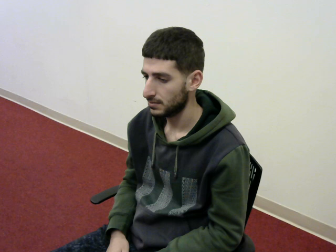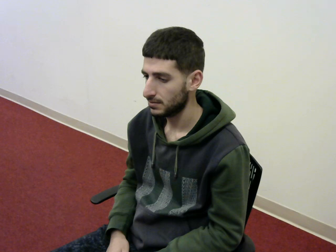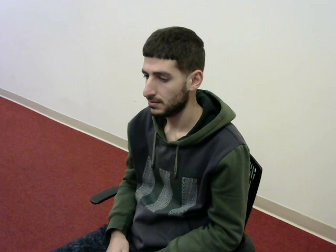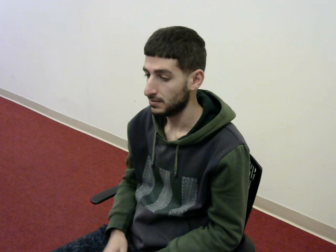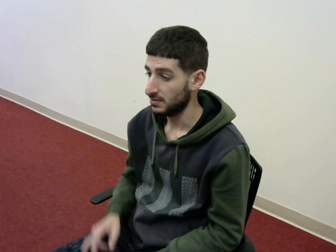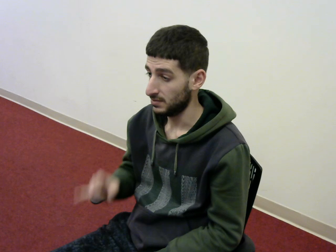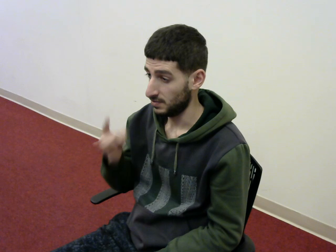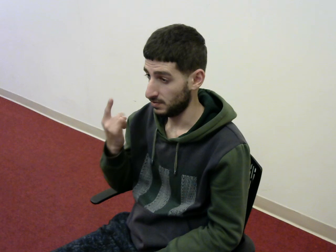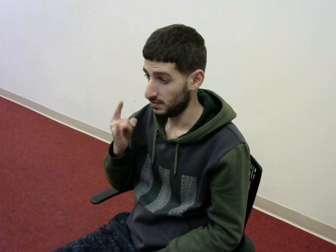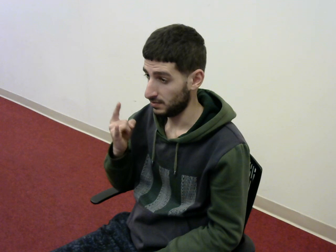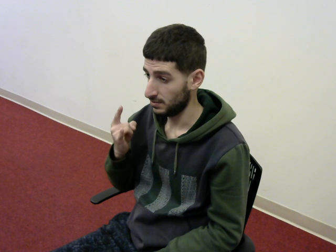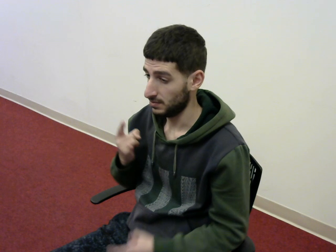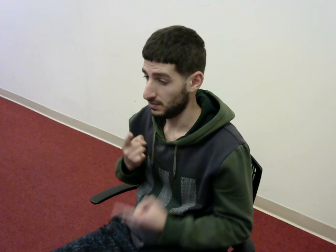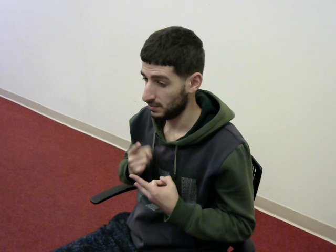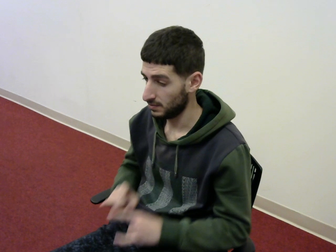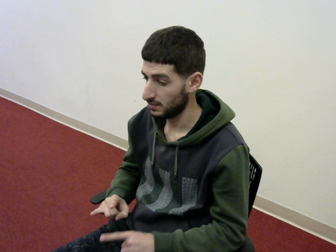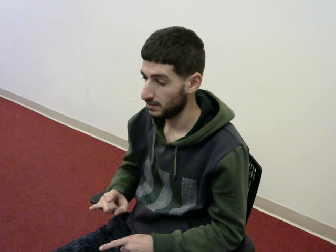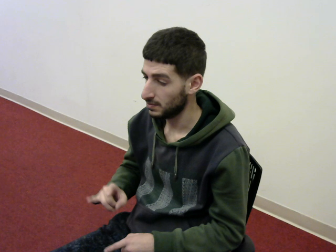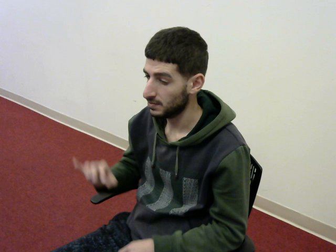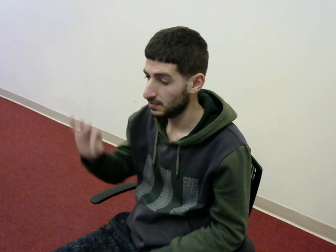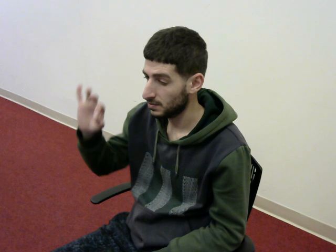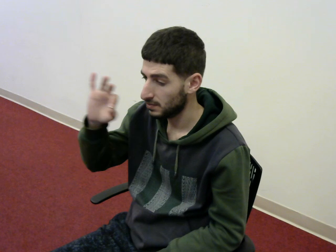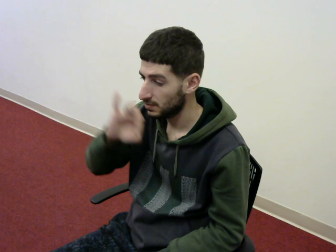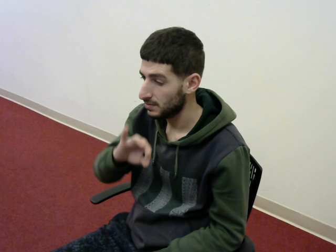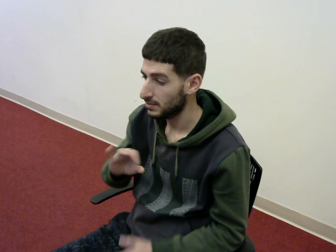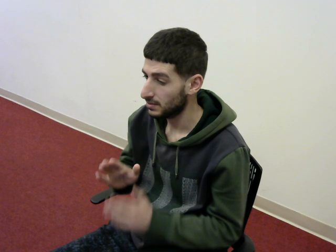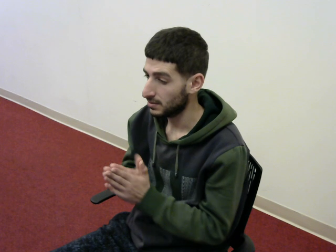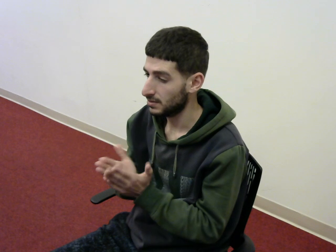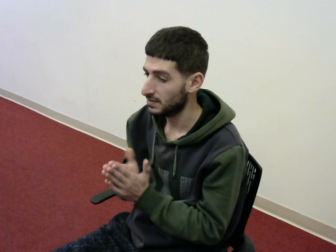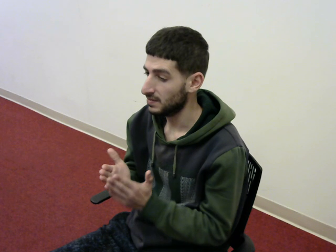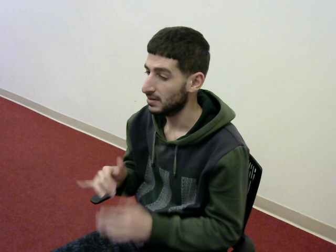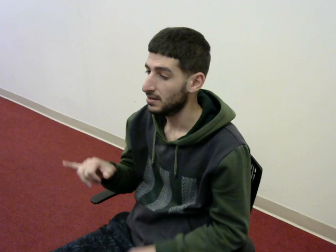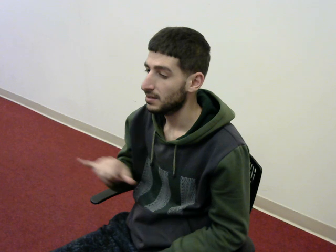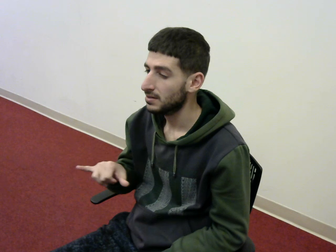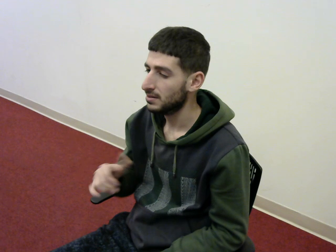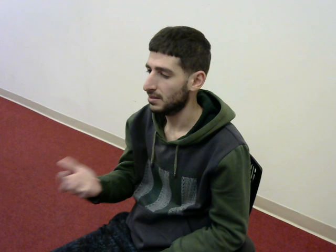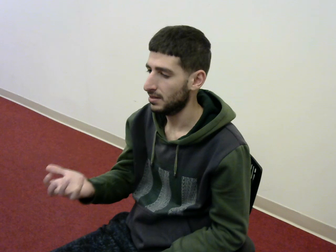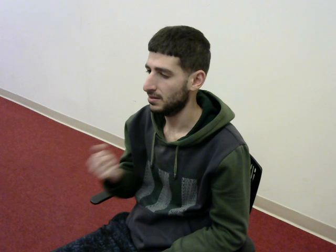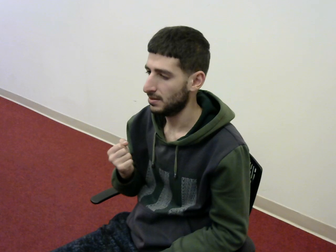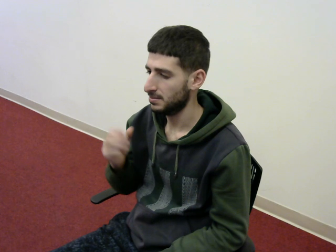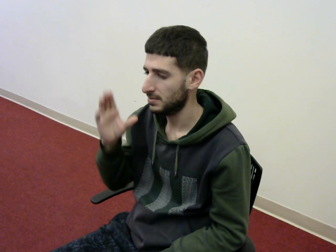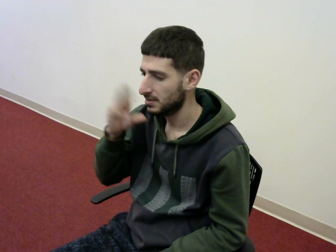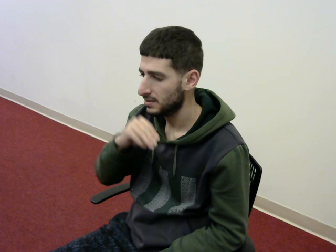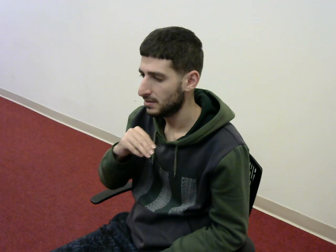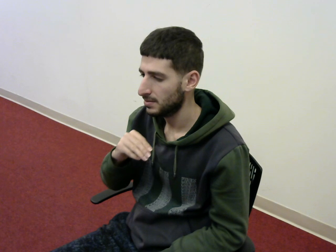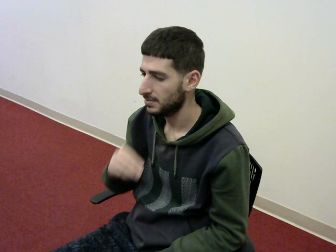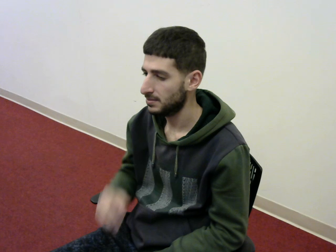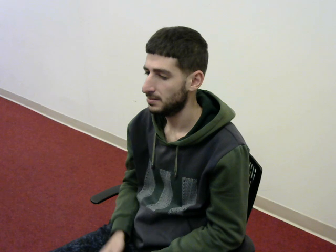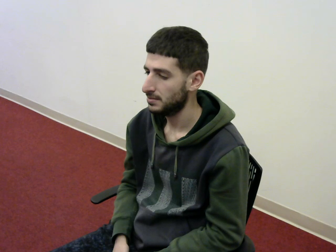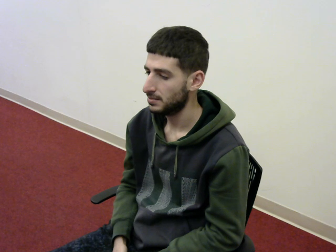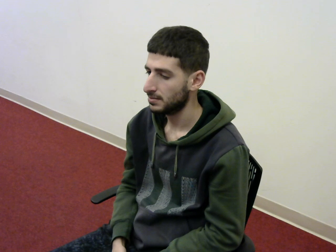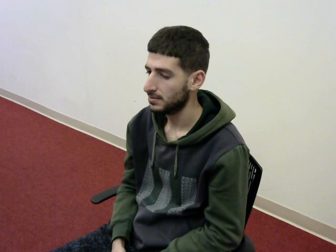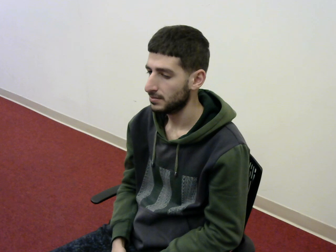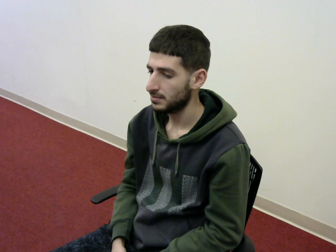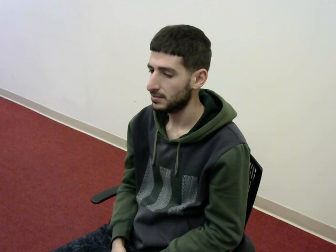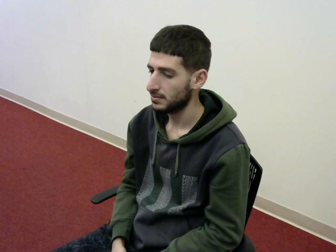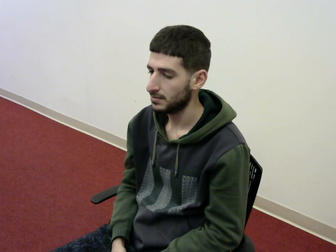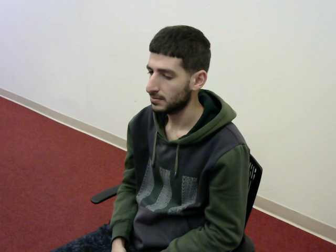Uşağın doğum haqqında şəhadətnaməsini hardan ala bilərəm?